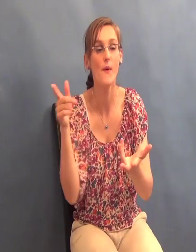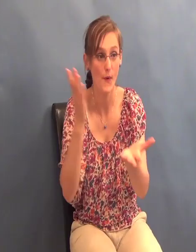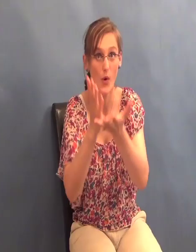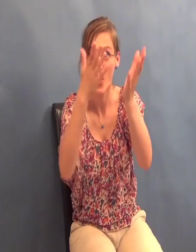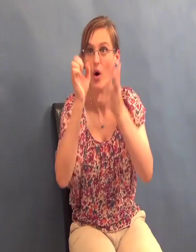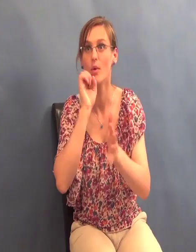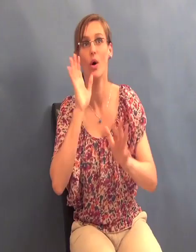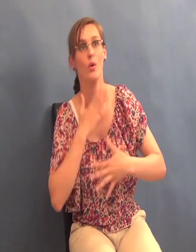Babcia się uspokaja, pyta: "Ile płacę?"